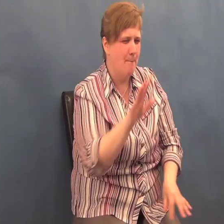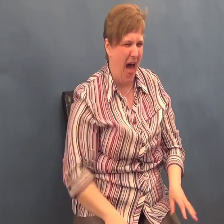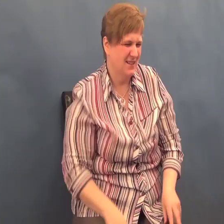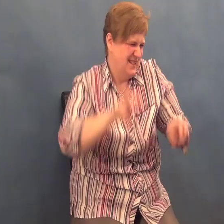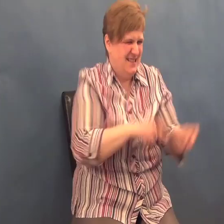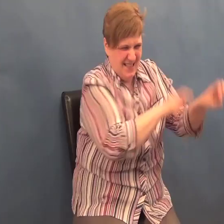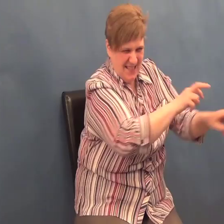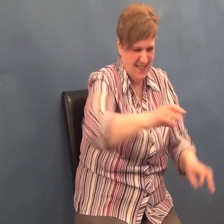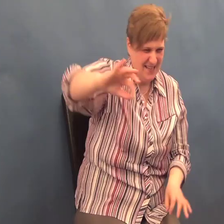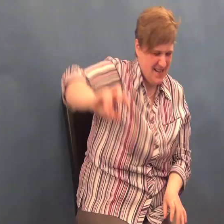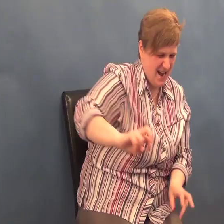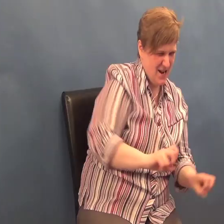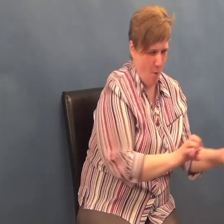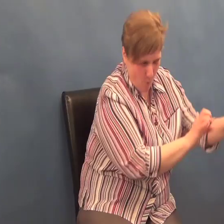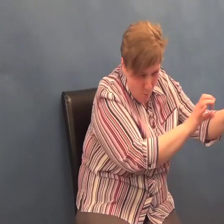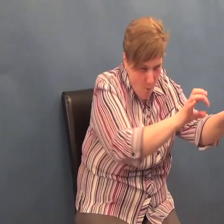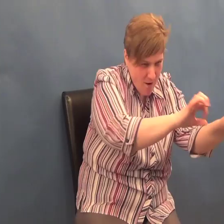Goniły go, a pies uciekał.